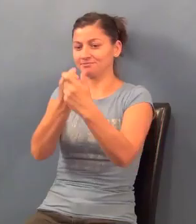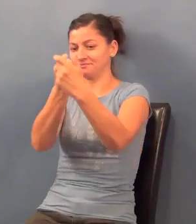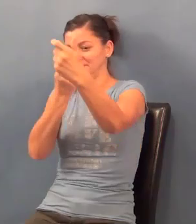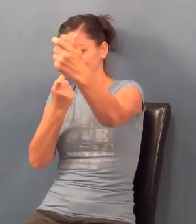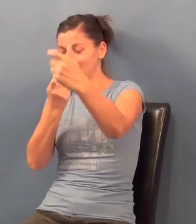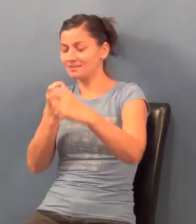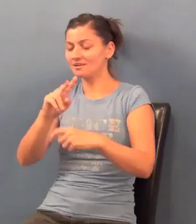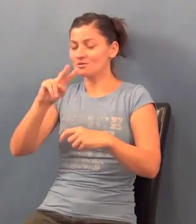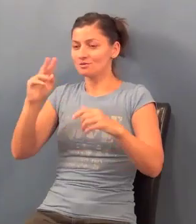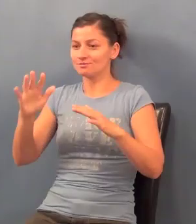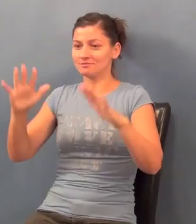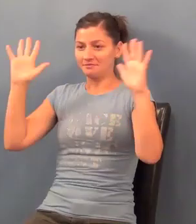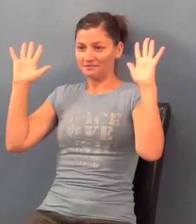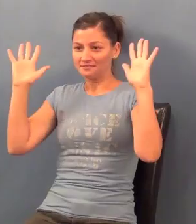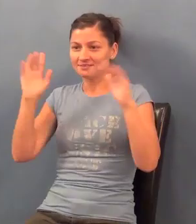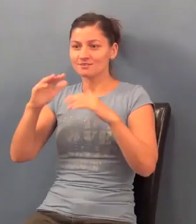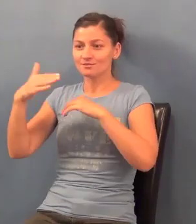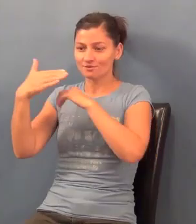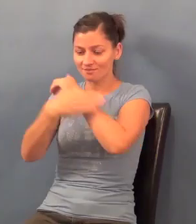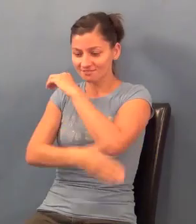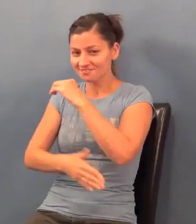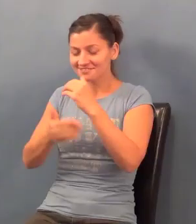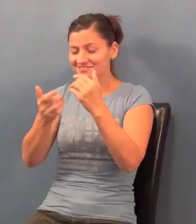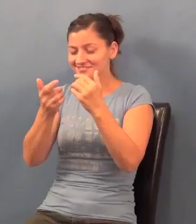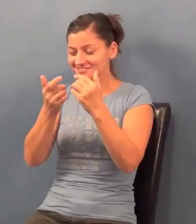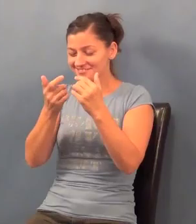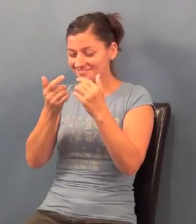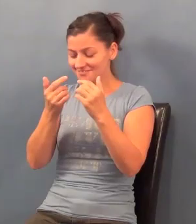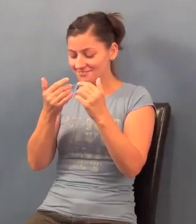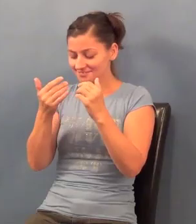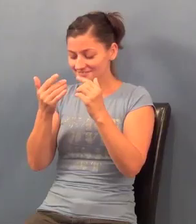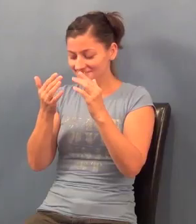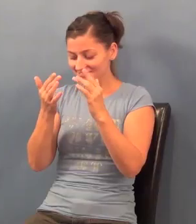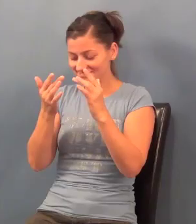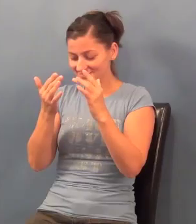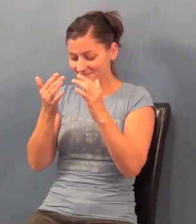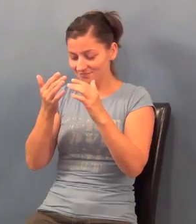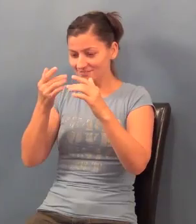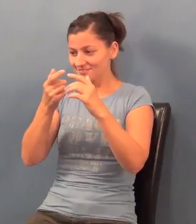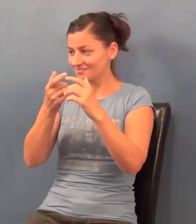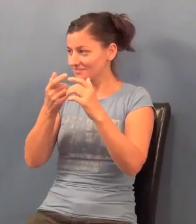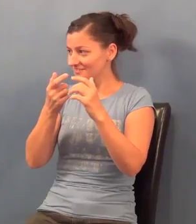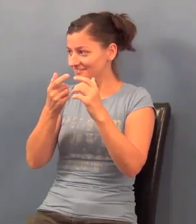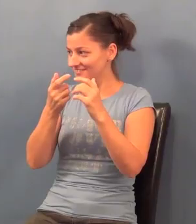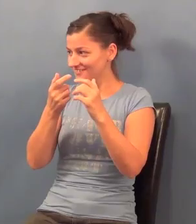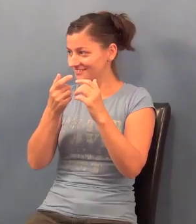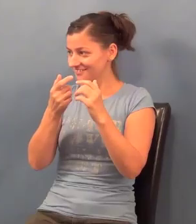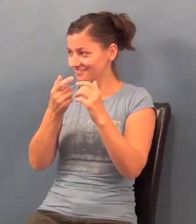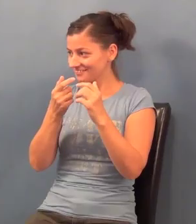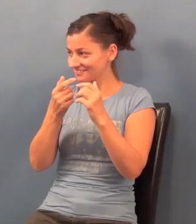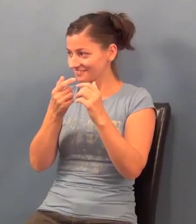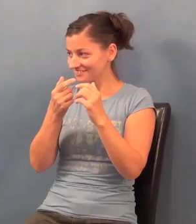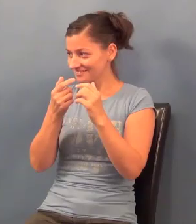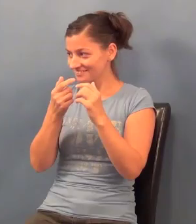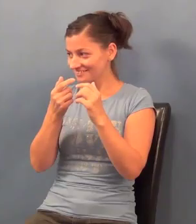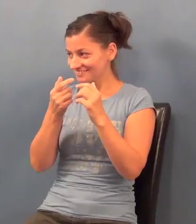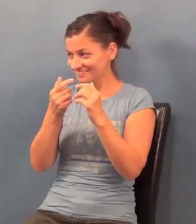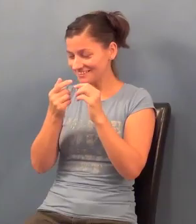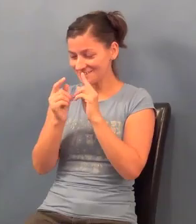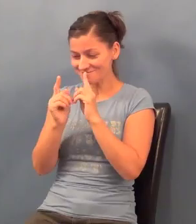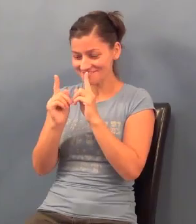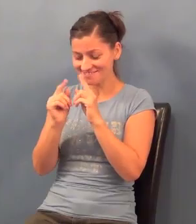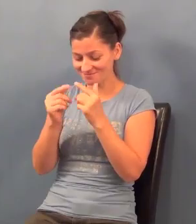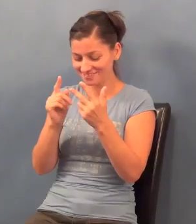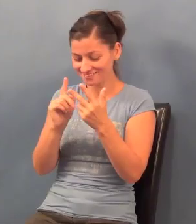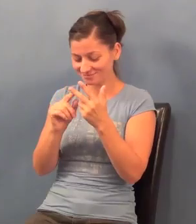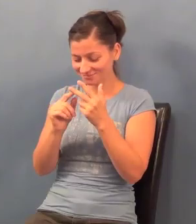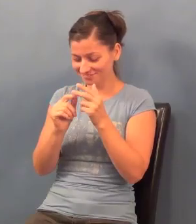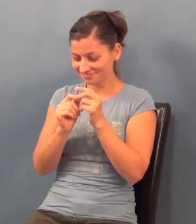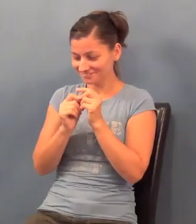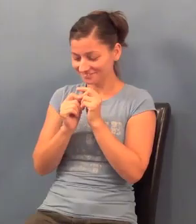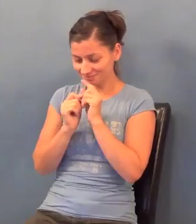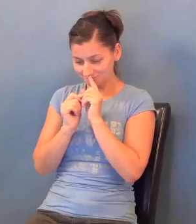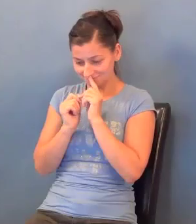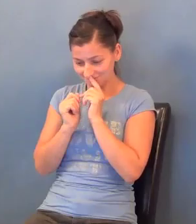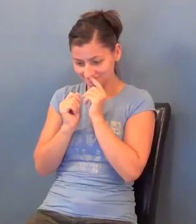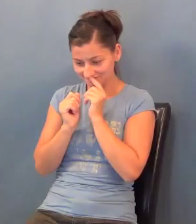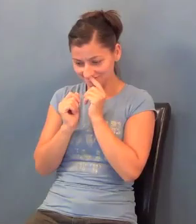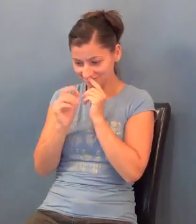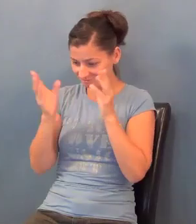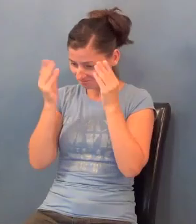Myszka naciąga cięciwę, Myszka Miki podnosi ręce do góry, a na końcu...